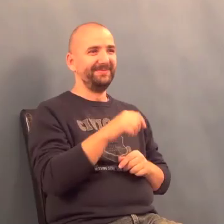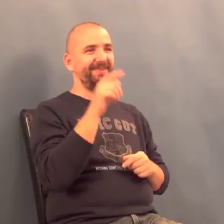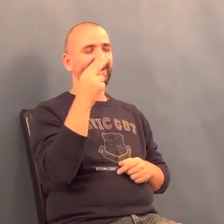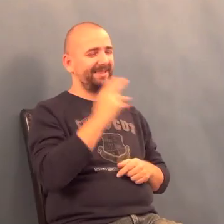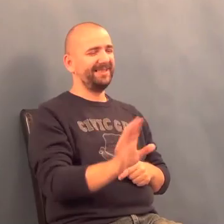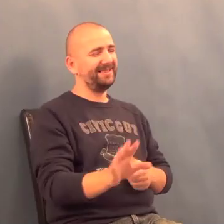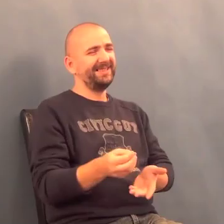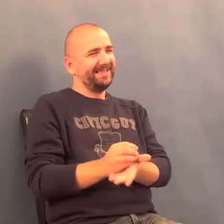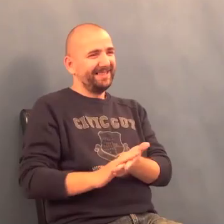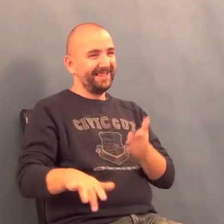Charlie mówi, że nie trzeba, że to było za darmo.